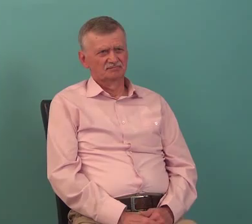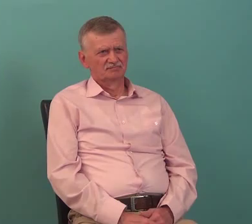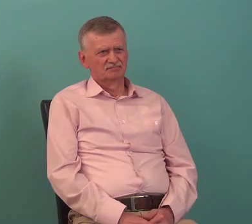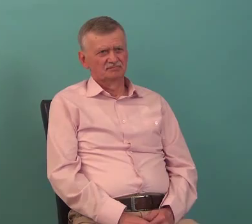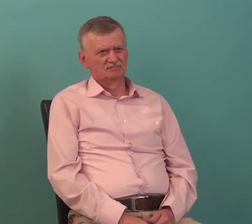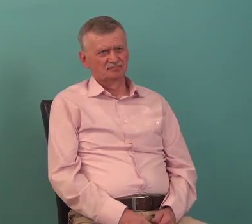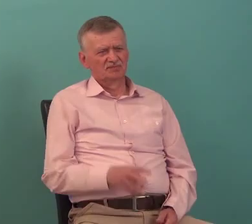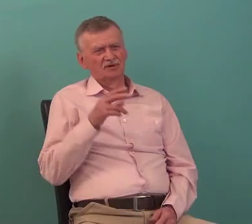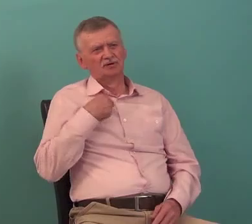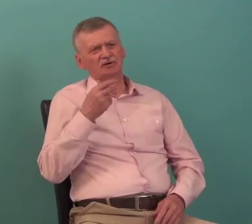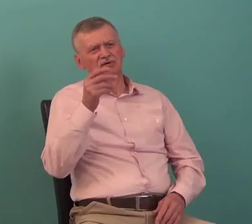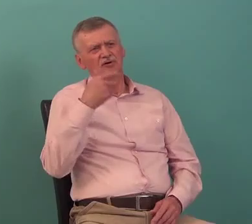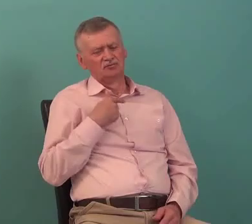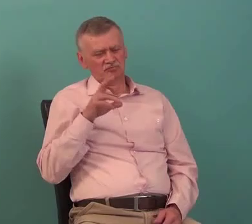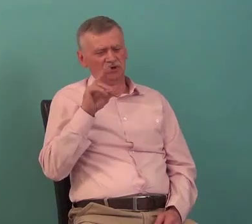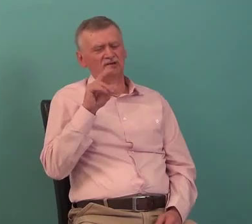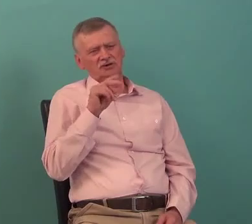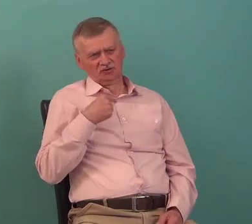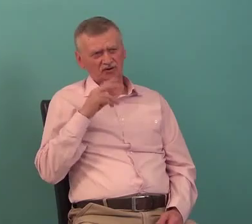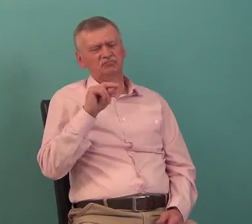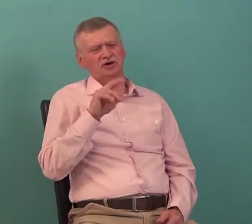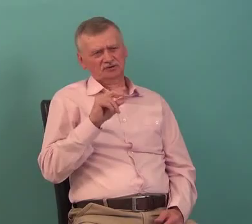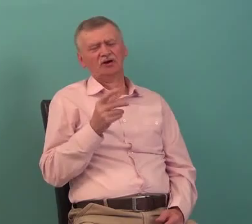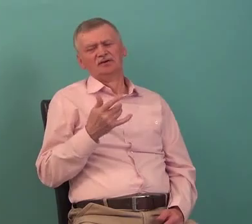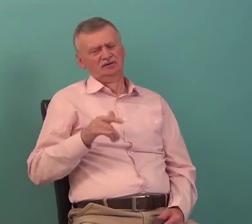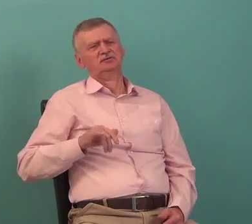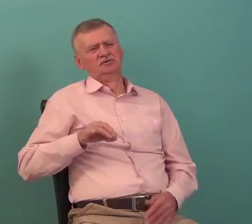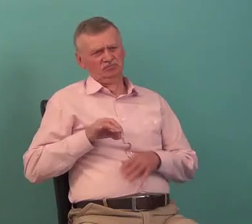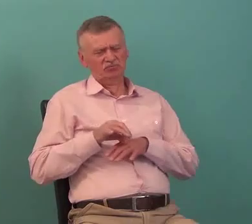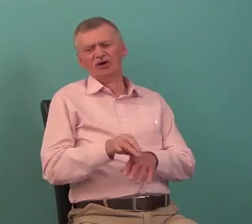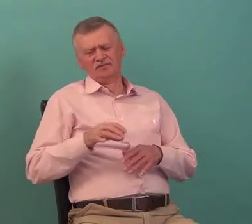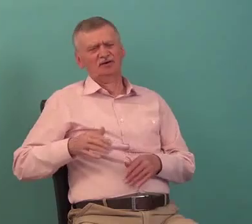Ja w poniedziałki odprowadzam go na piłkę nożną.